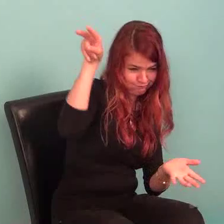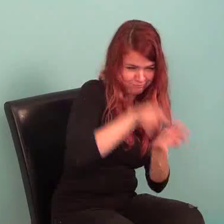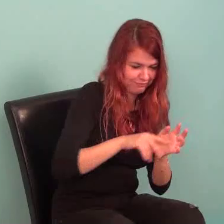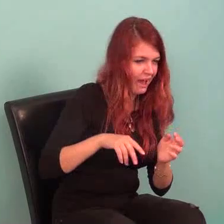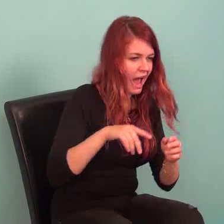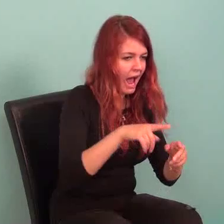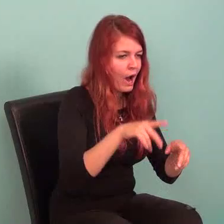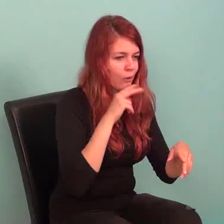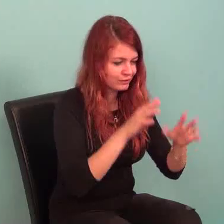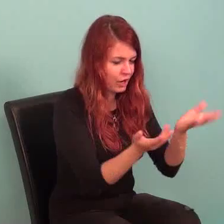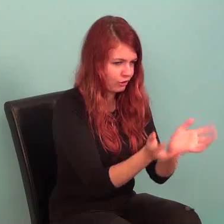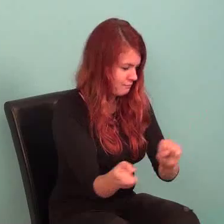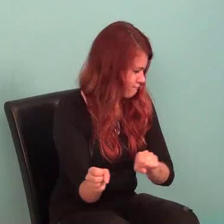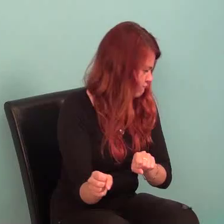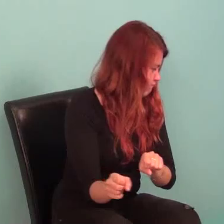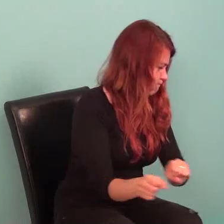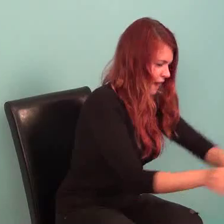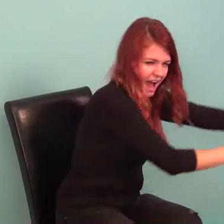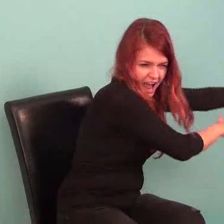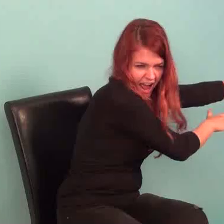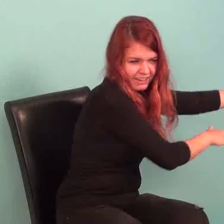I kosz z gruszkami wywraca się, gruszki są porozrzucane.